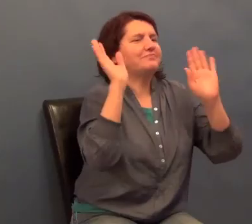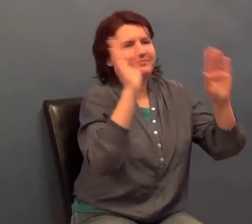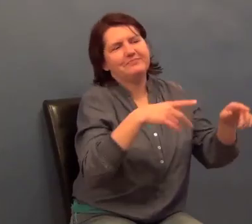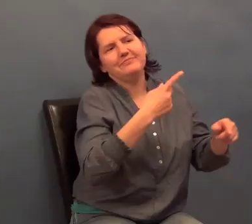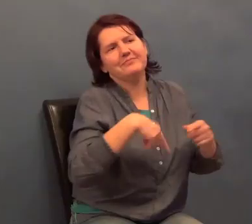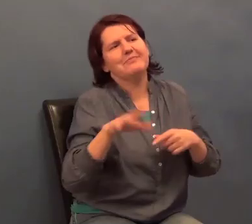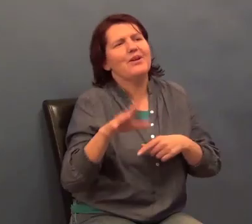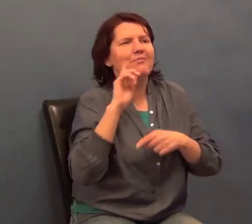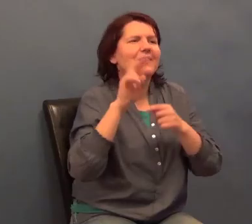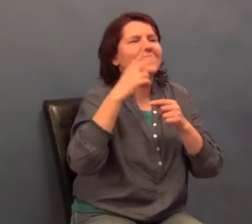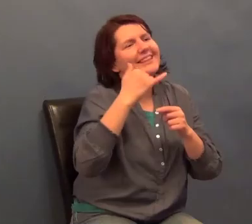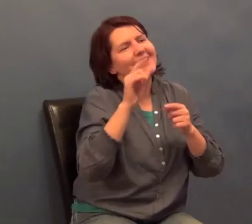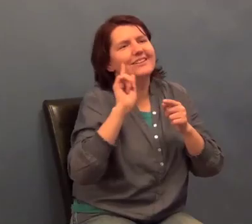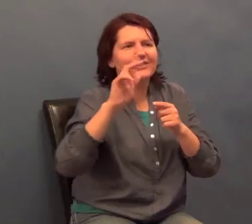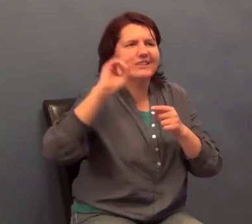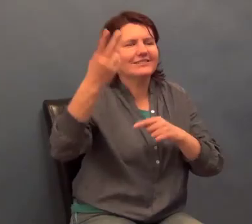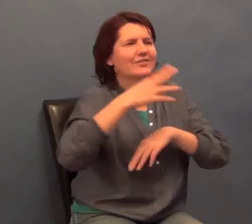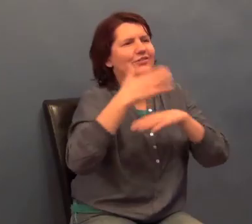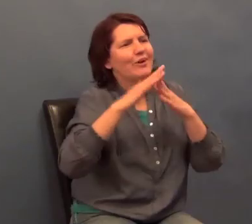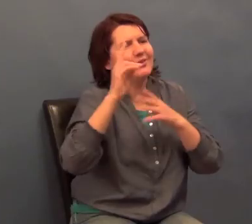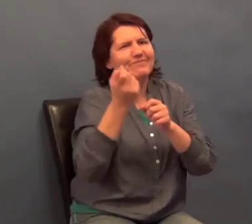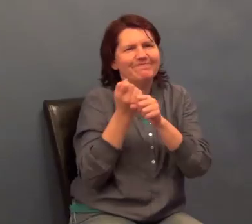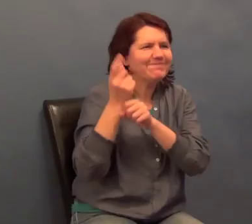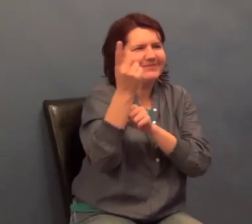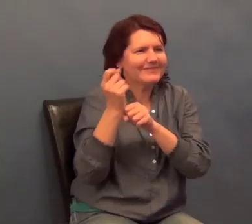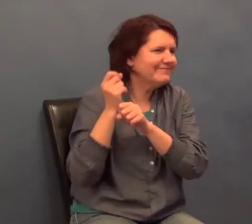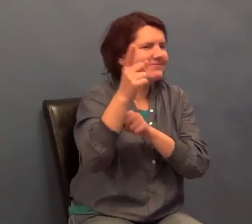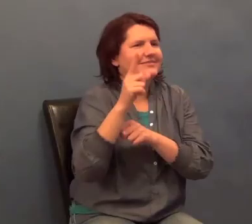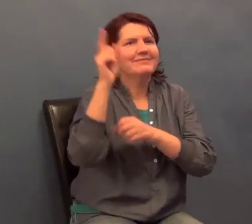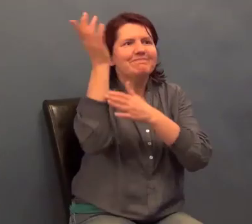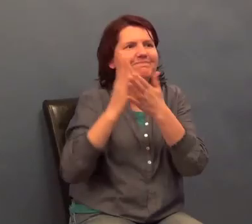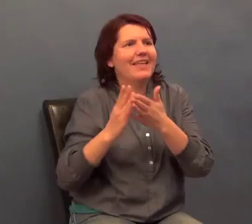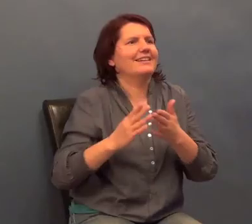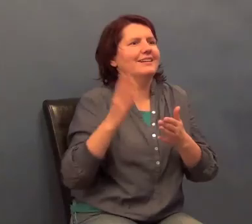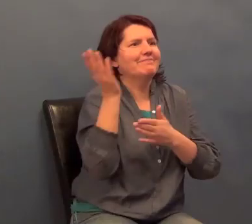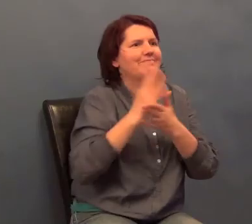A tam dalej chłopiec rzuca już w szyby kolejnych domów.